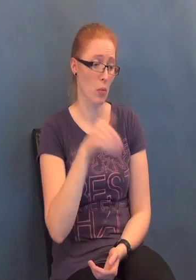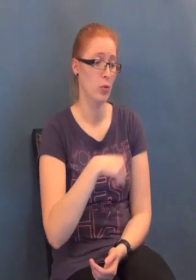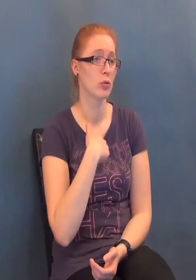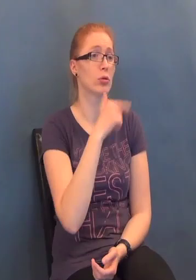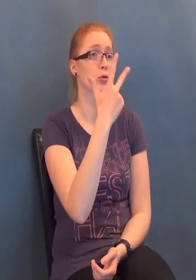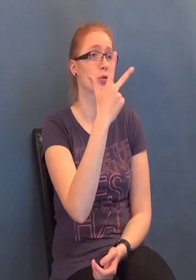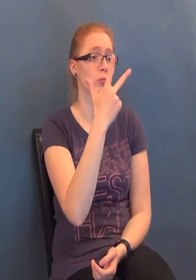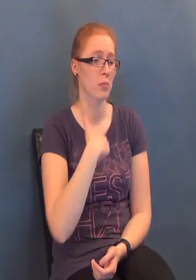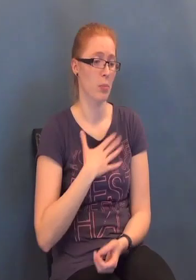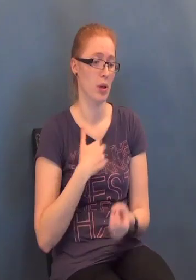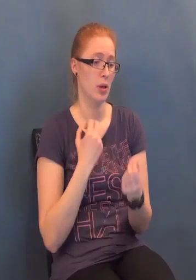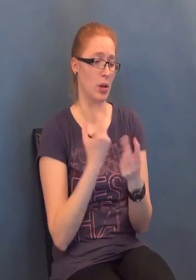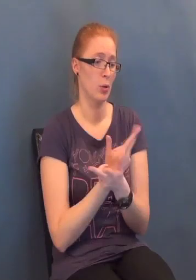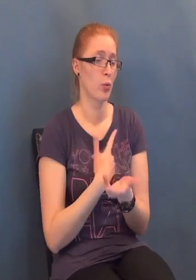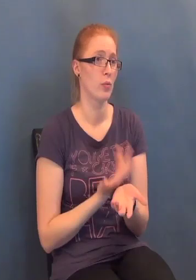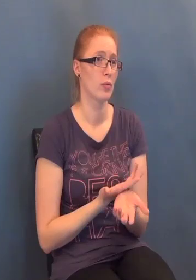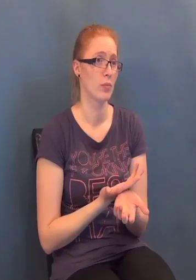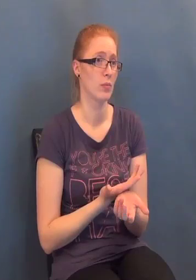Ja mogę trzeciego, idę tylko do kina.